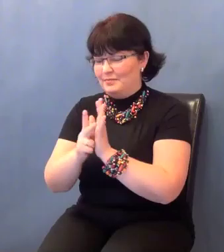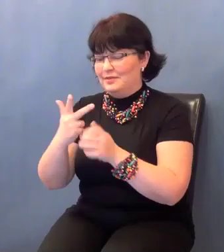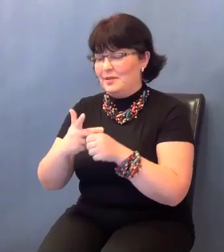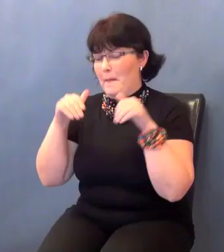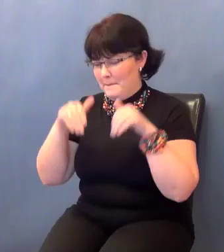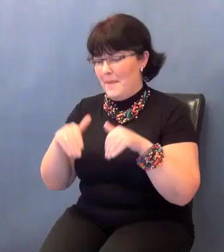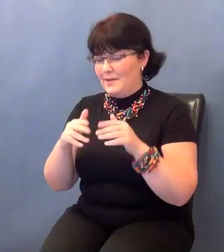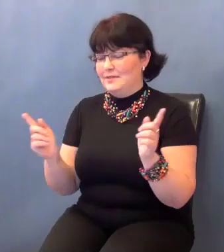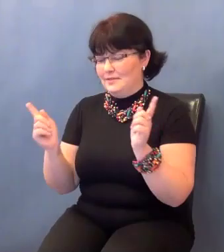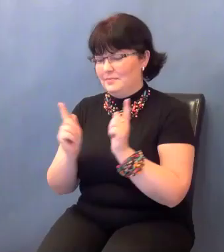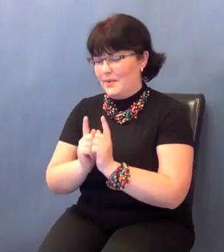Tak, możemy się spotkać.